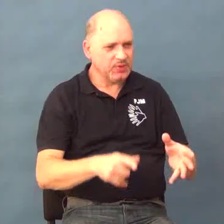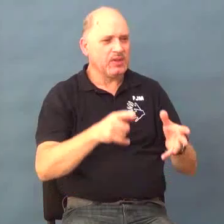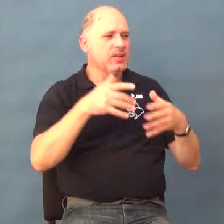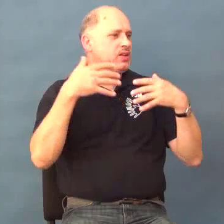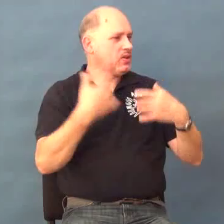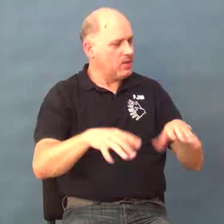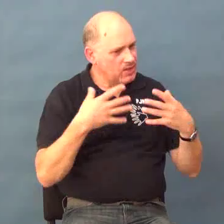Są pod wrażeniem.